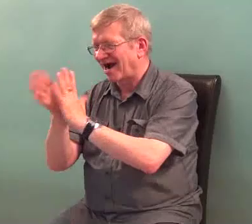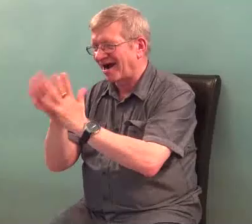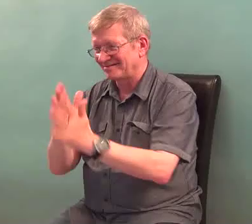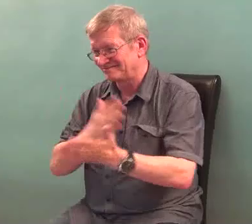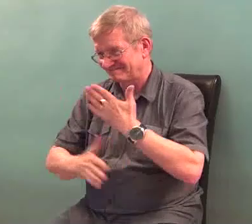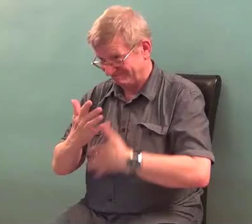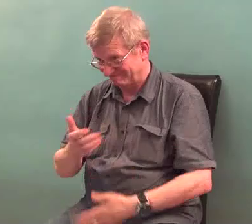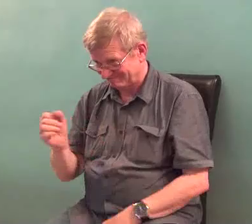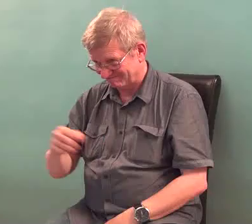Będziesz zadowolony, zgadzasz się?